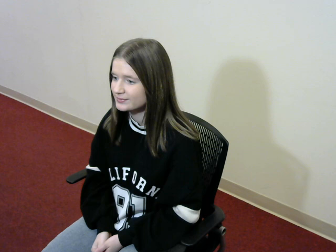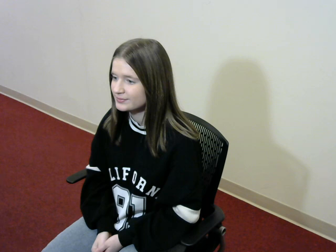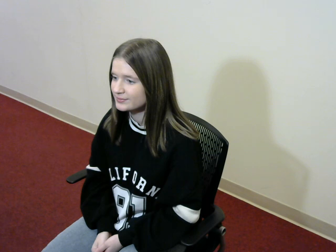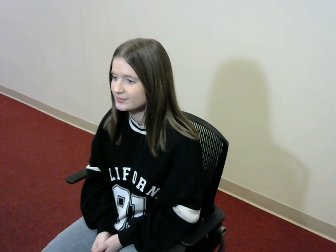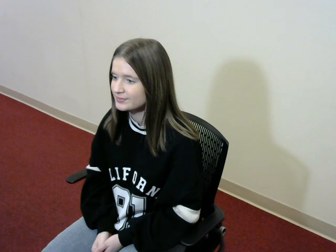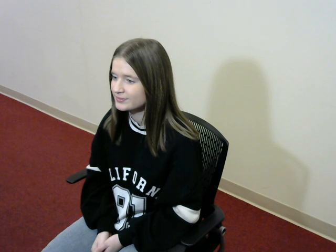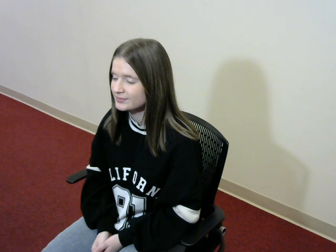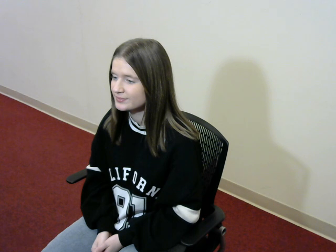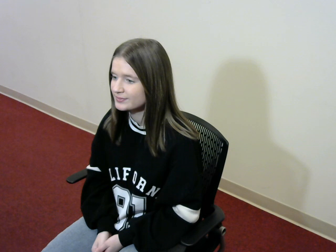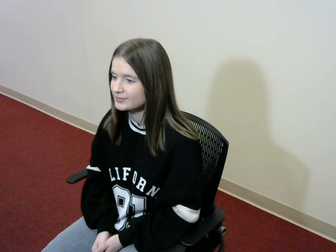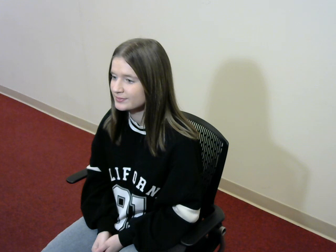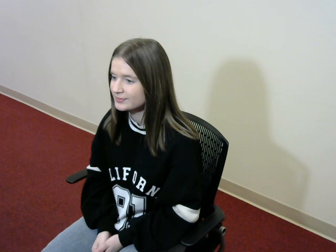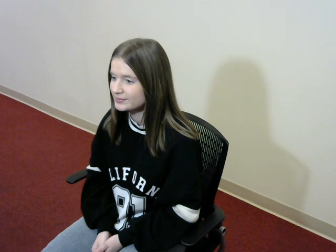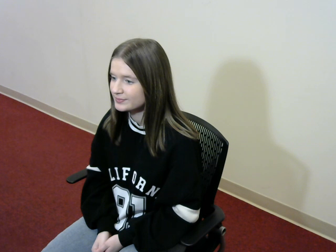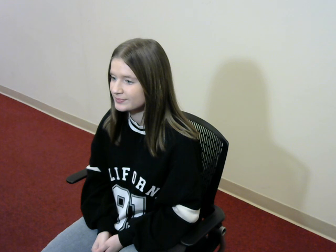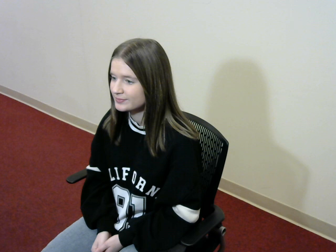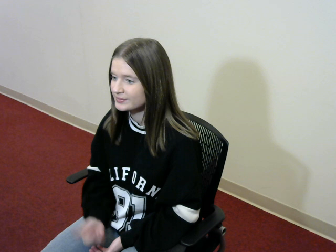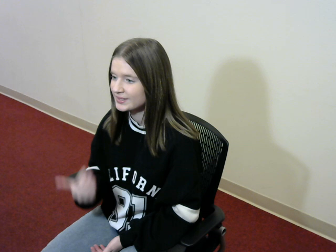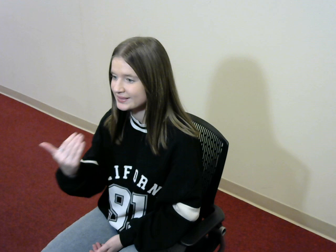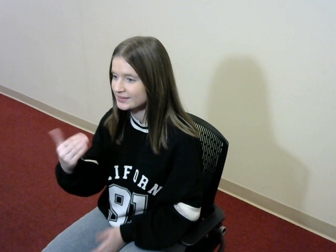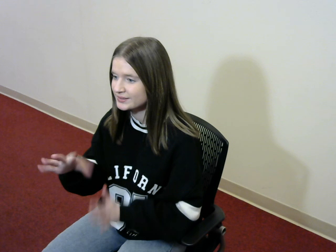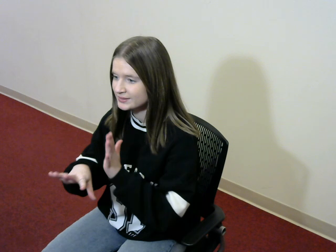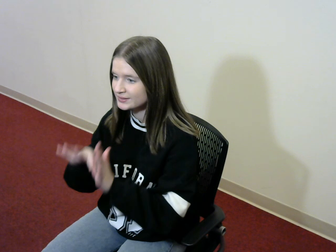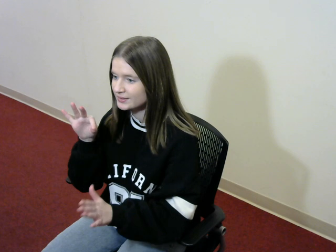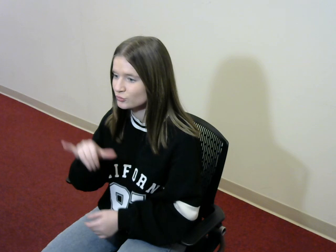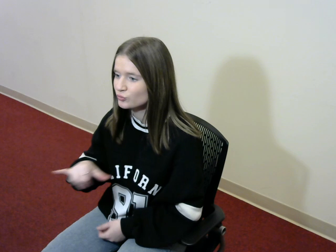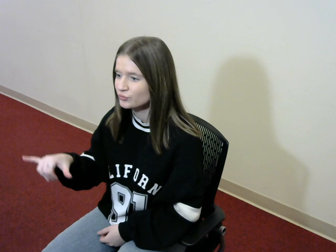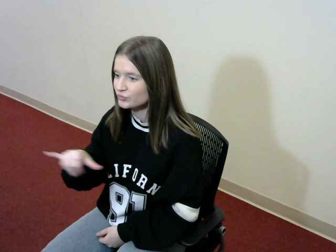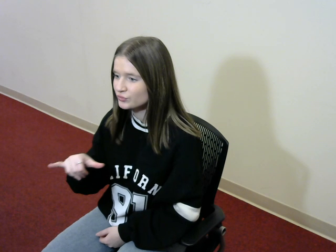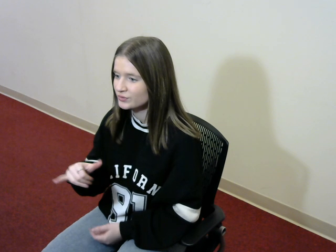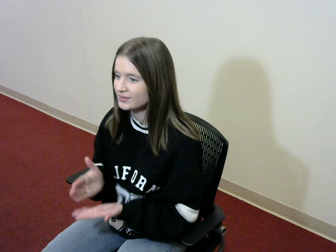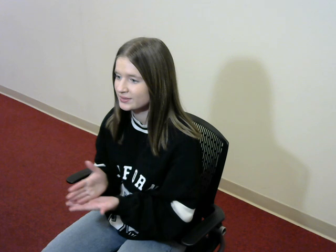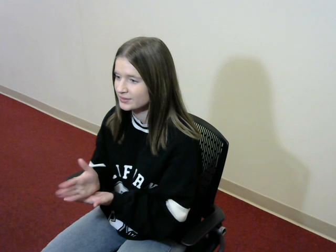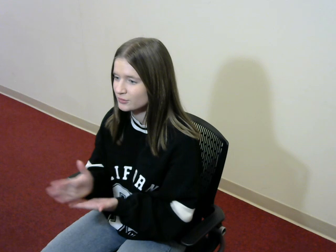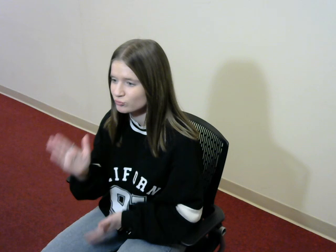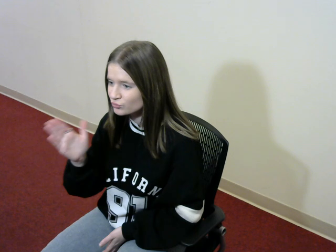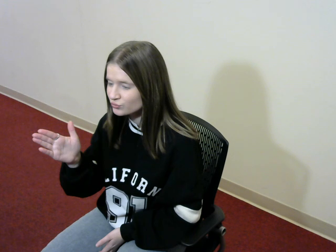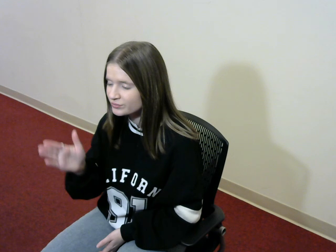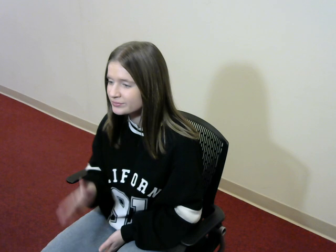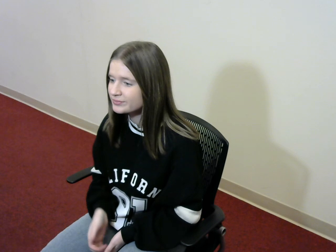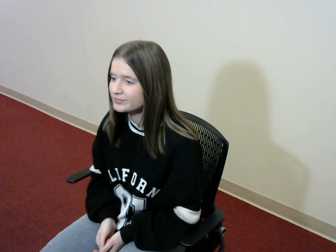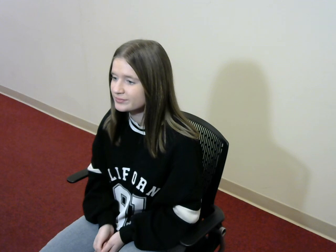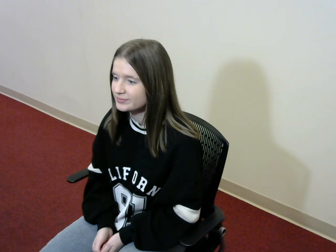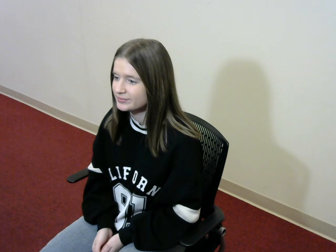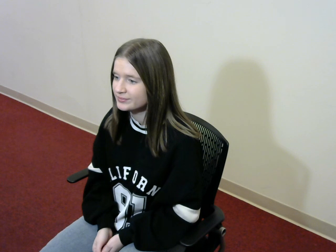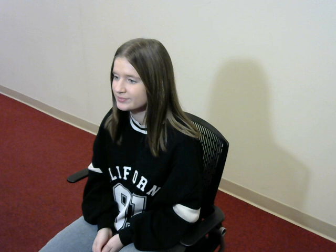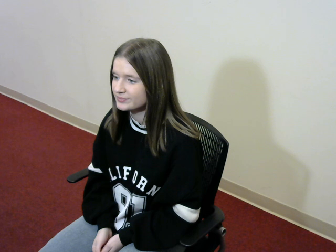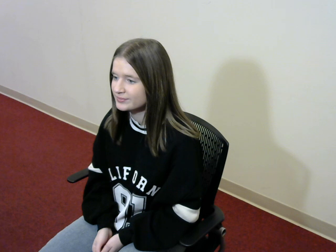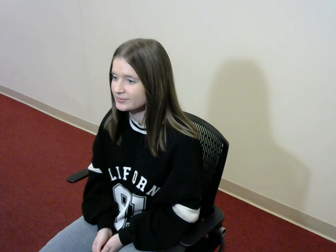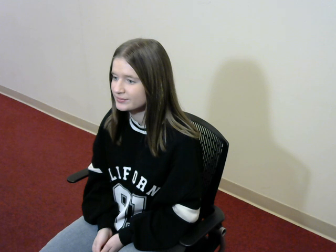Sizin seçiminiz hansı istiqamətdə olacaq?